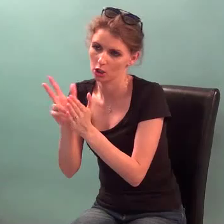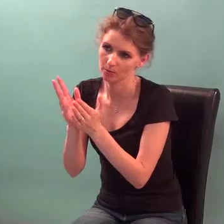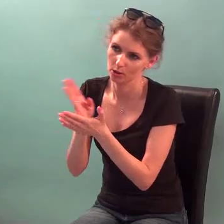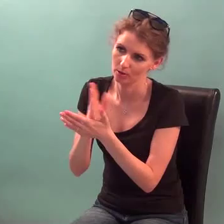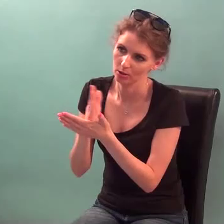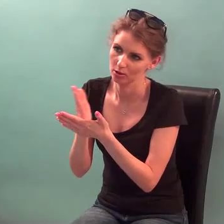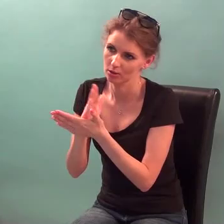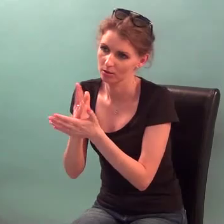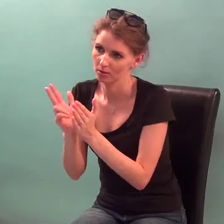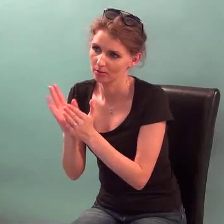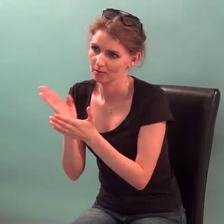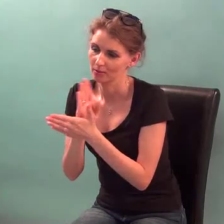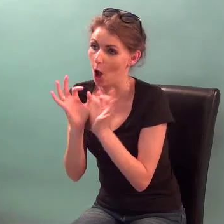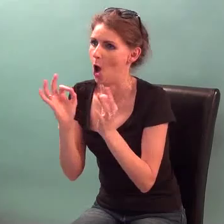Między osiemnastą a dziewiętnastą.